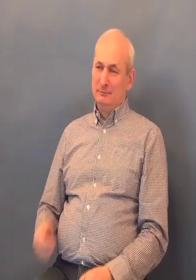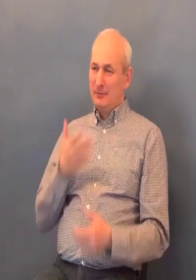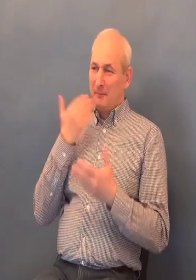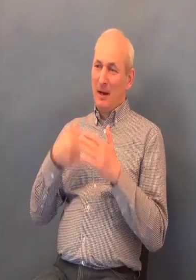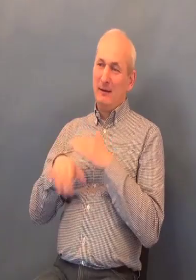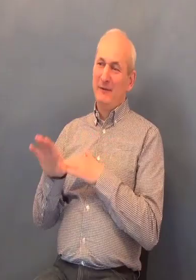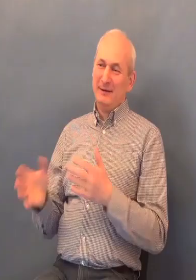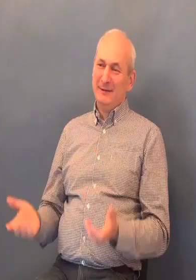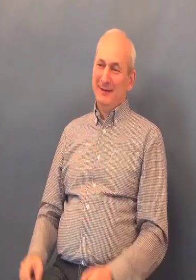Nie mamy wyjścia.